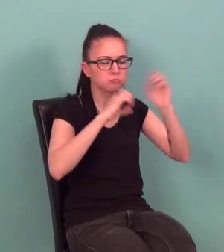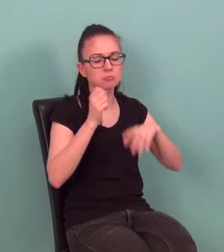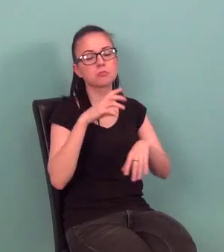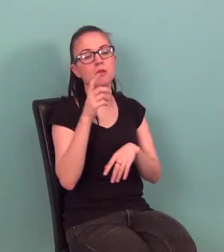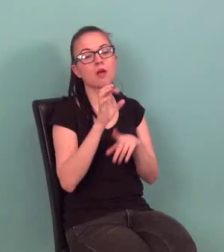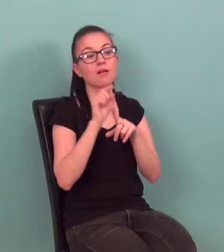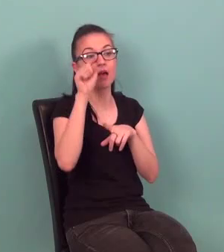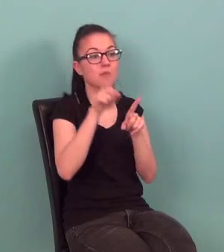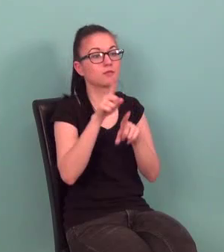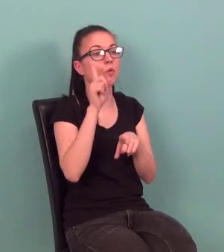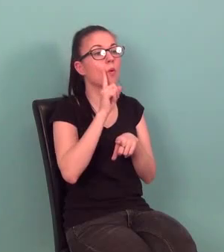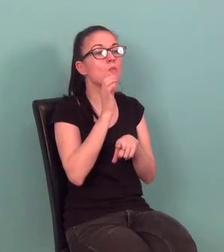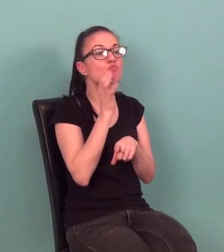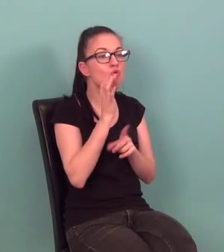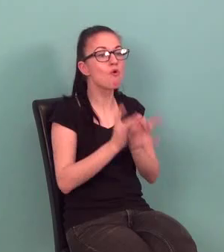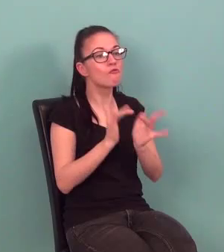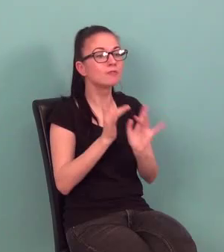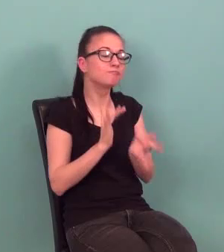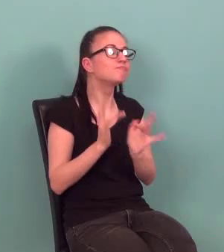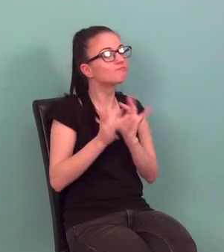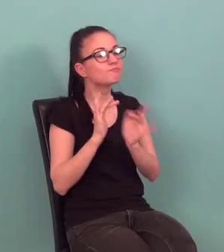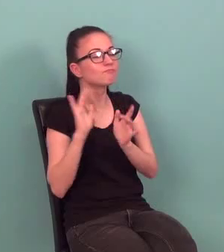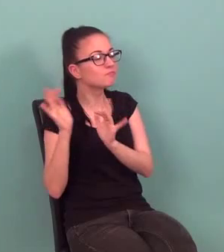Młody chłopiec jedzie na rowerze.